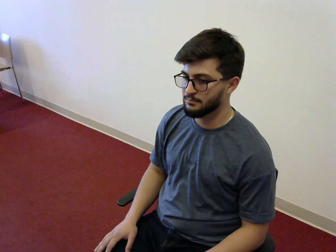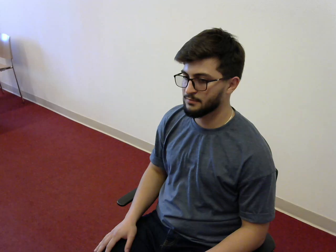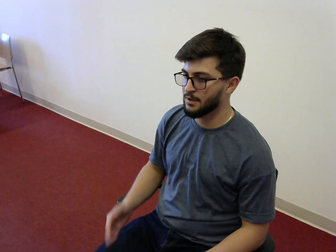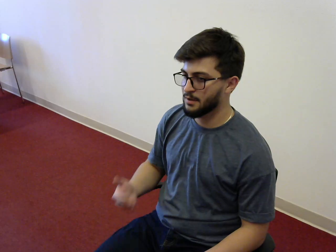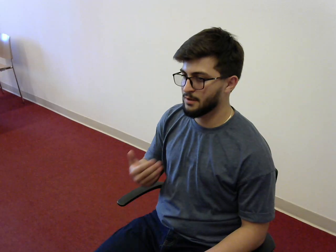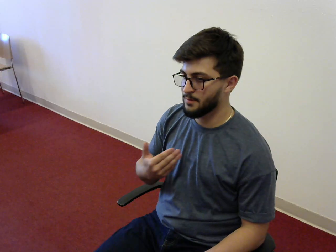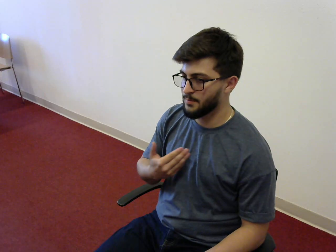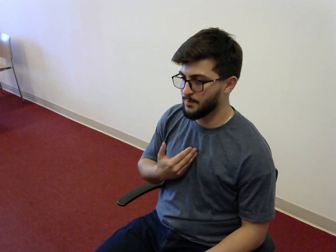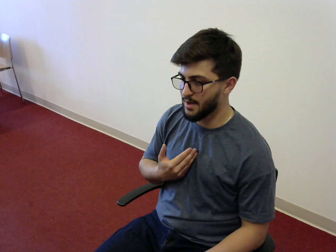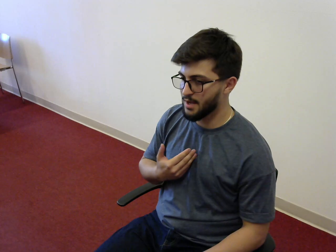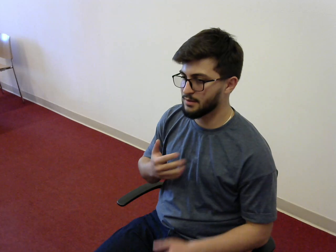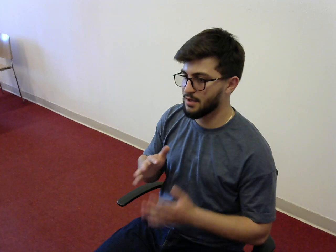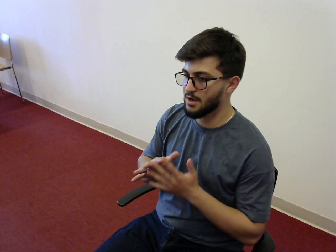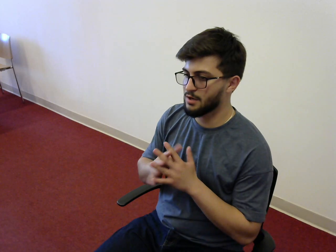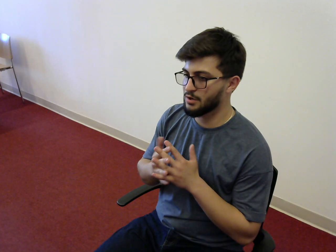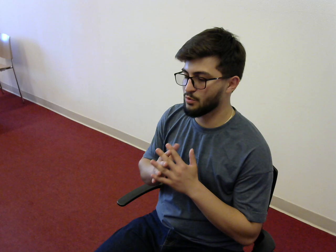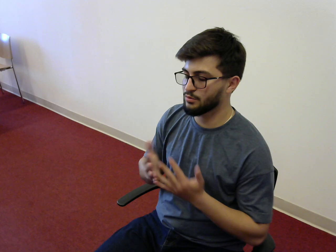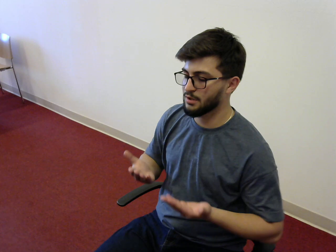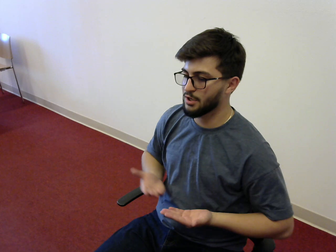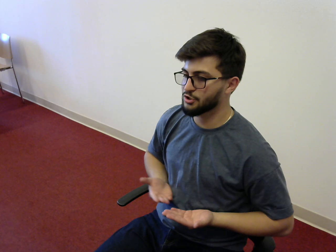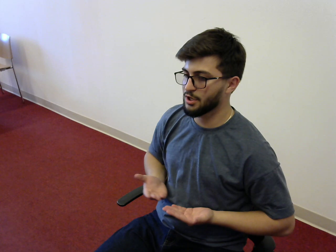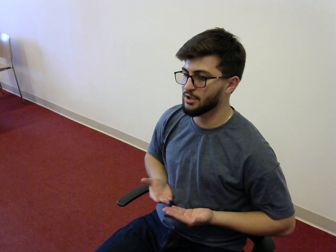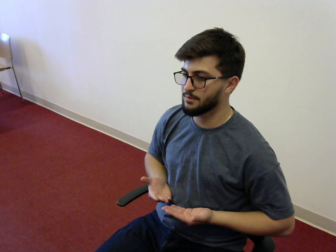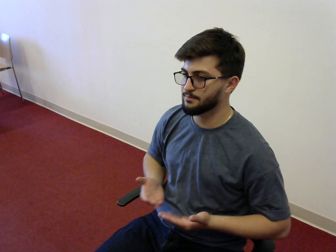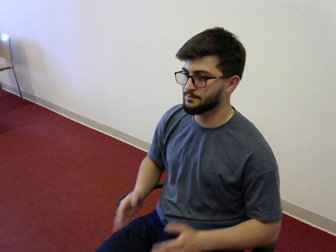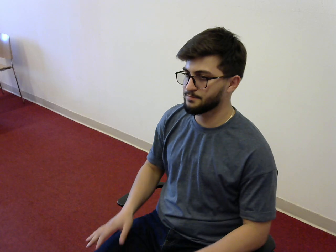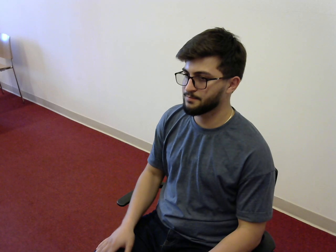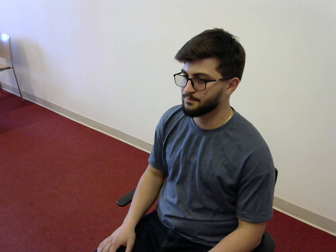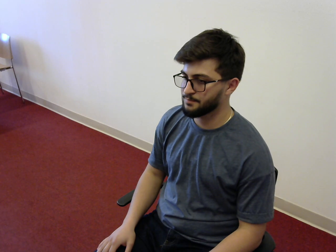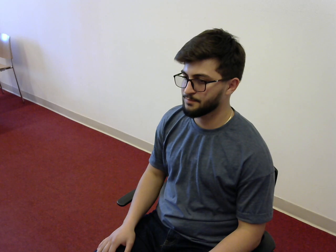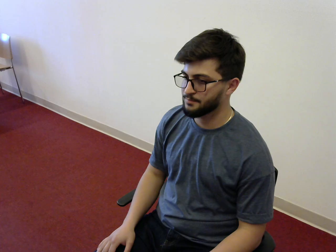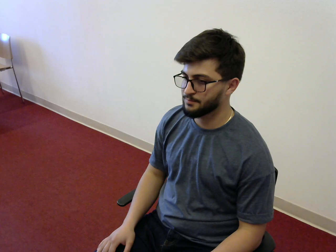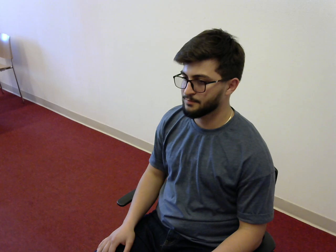Mən rayonda yaşayıram